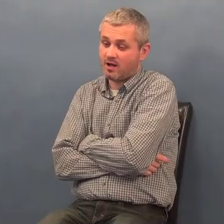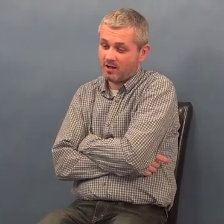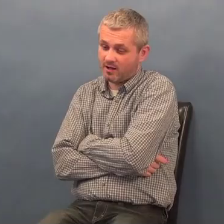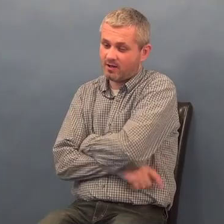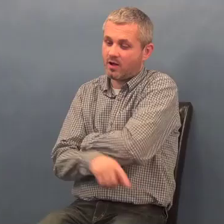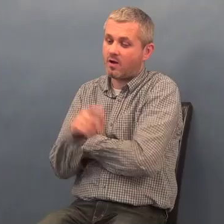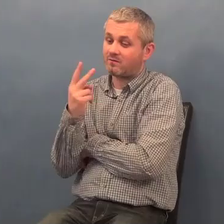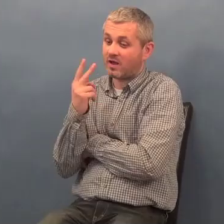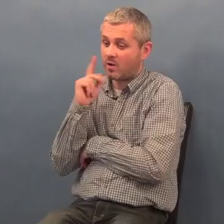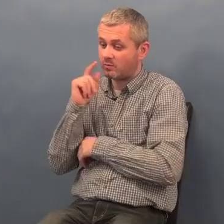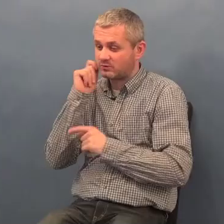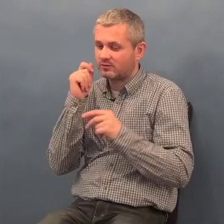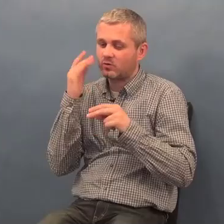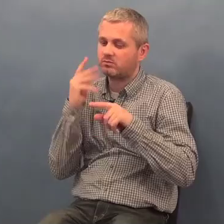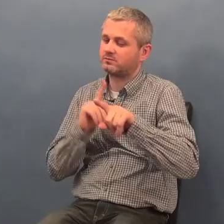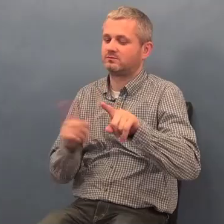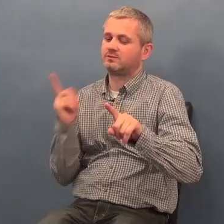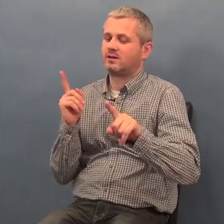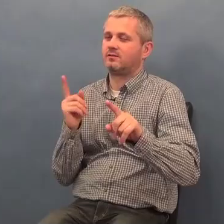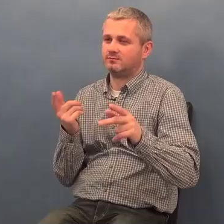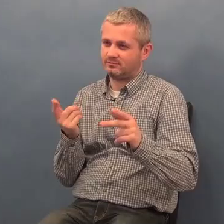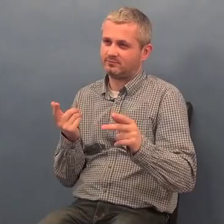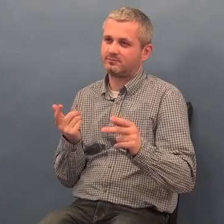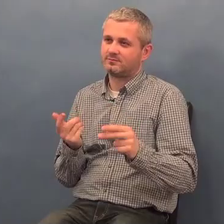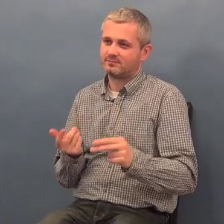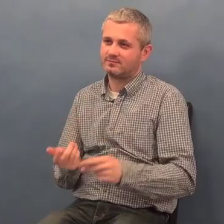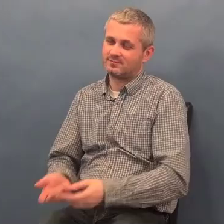Obojgu, chłopcu i dziewczynie nie wolno tam wchodzić.